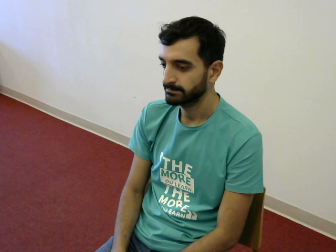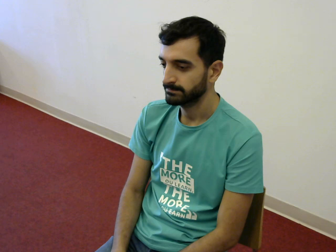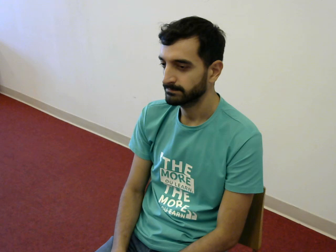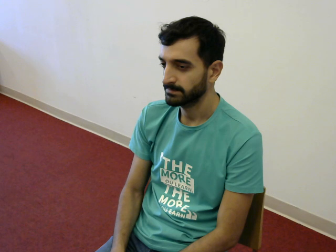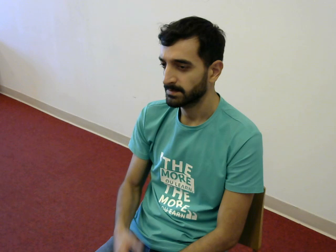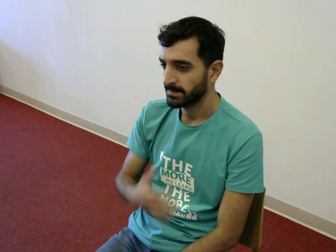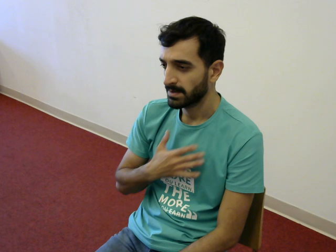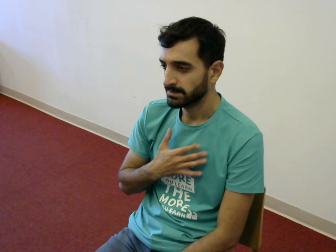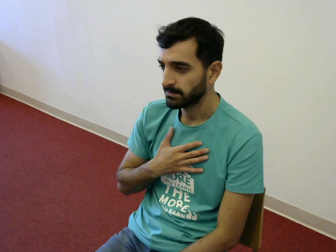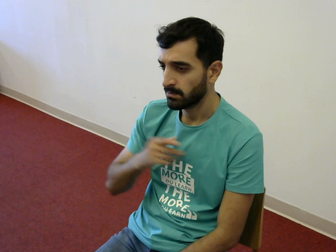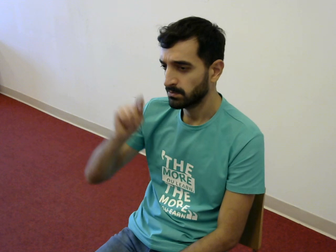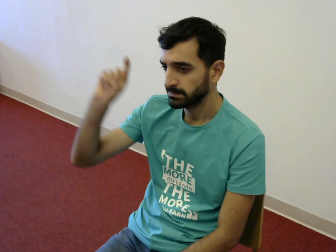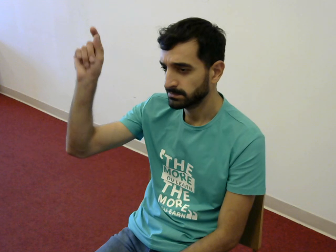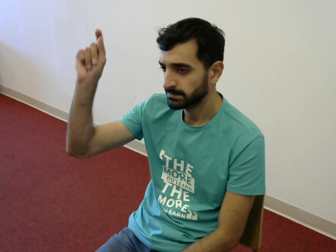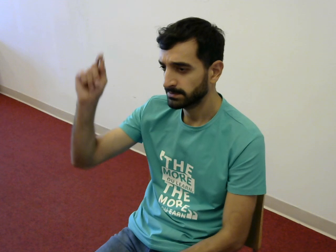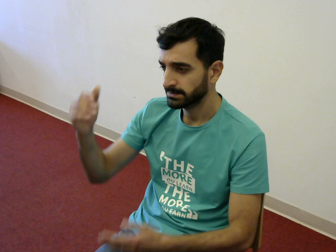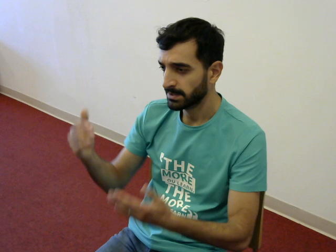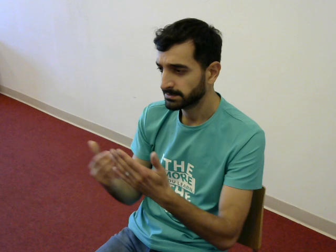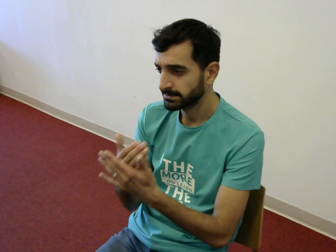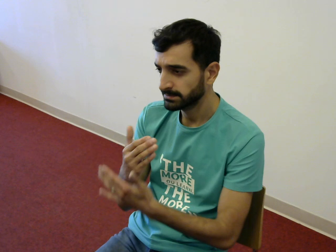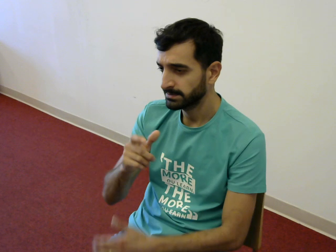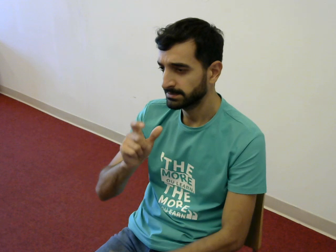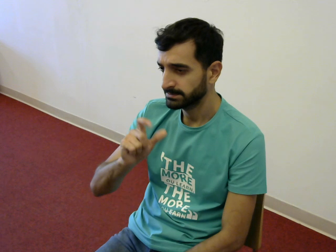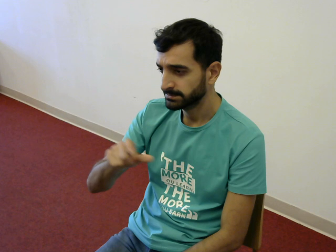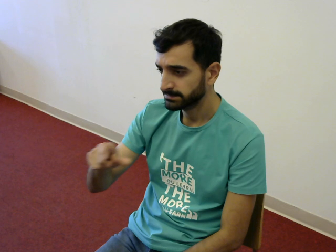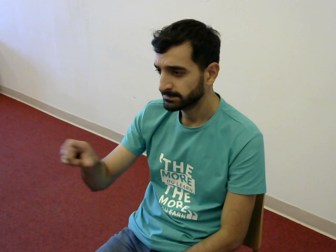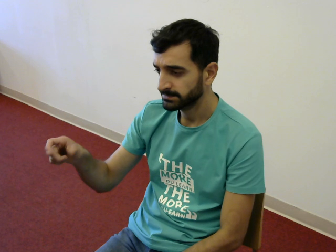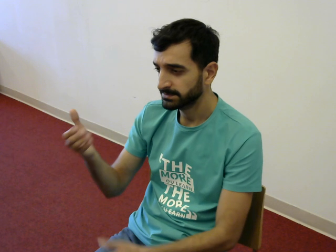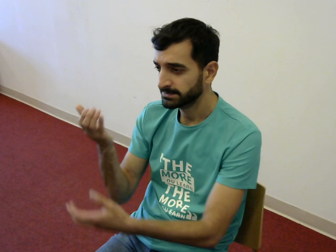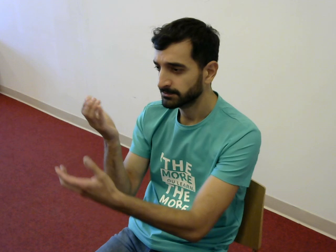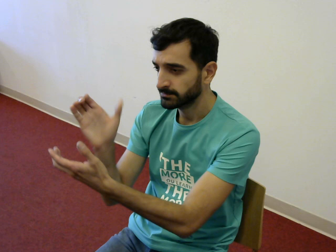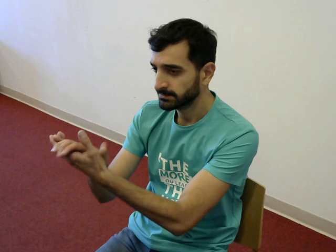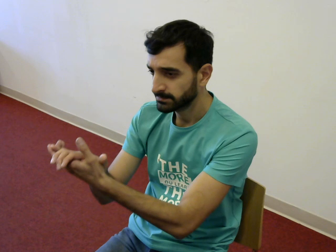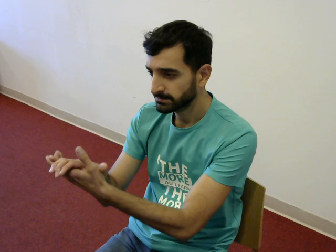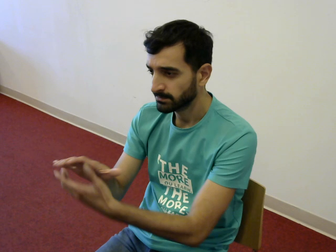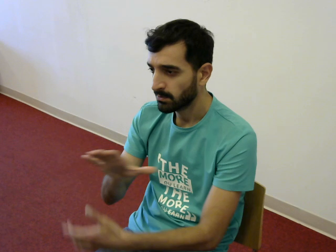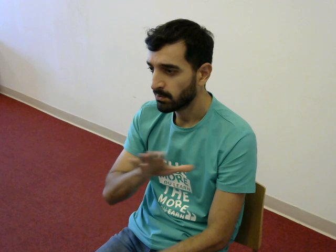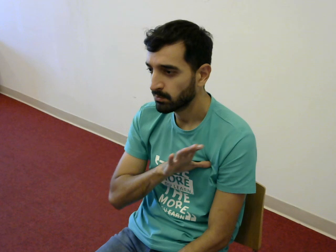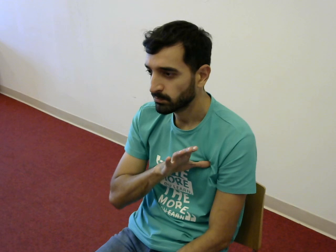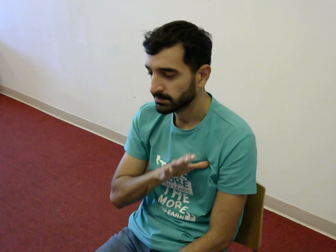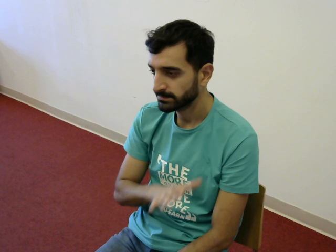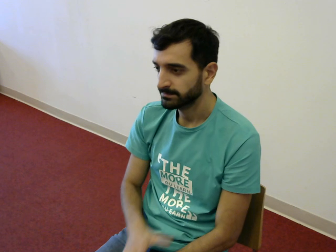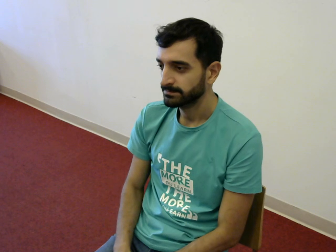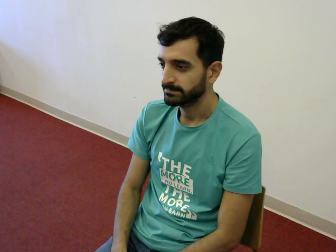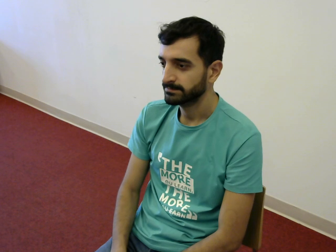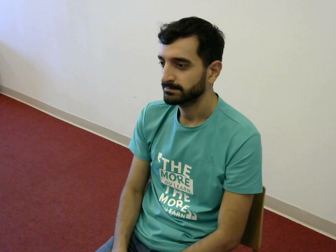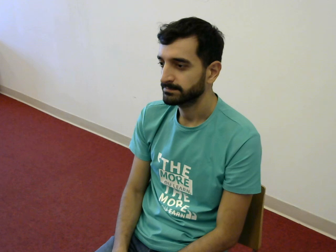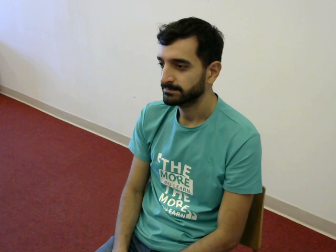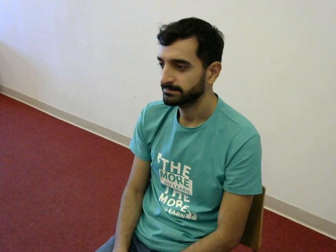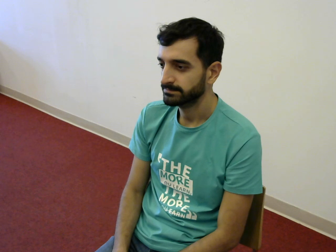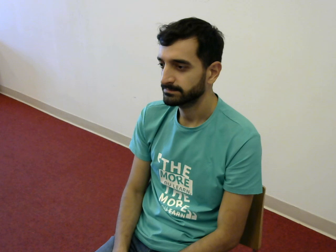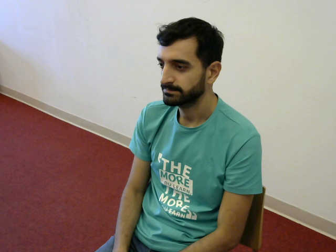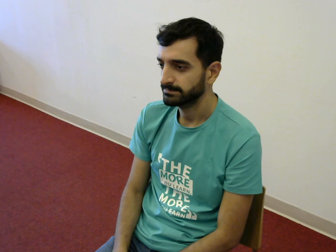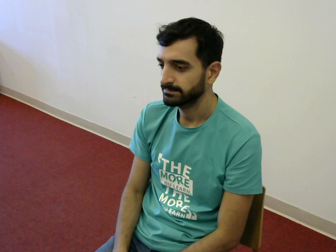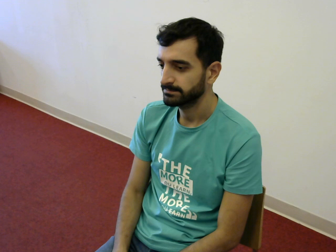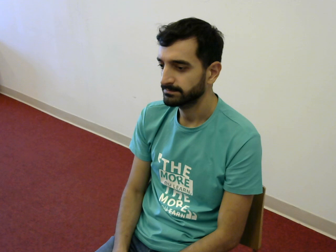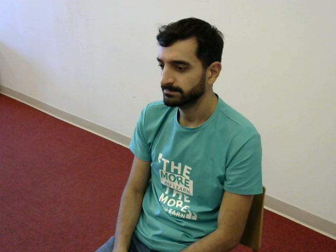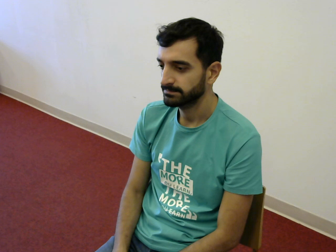Mən orda yeni insanlarla tanış oldum